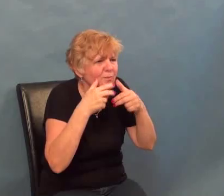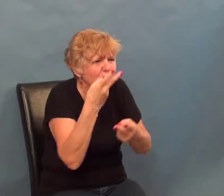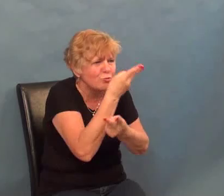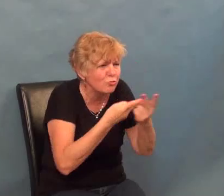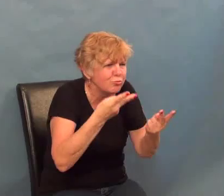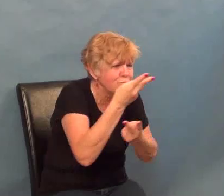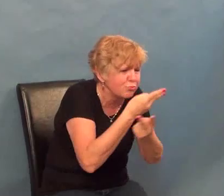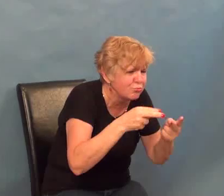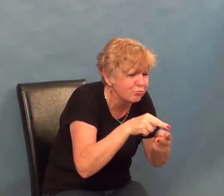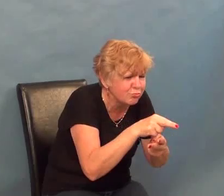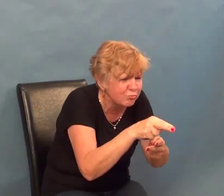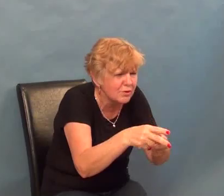Szukali, szukali...